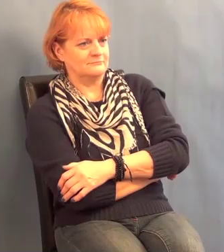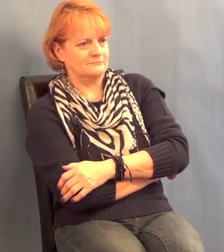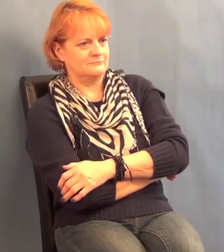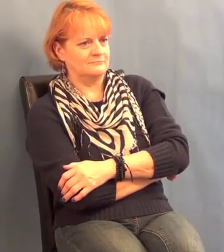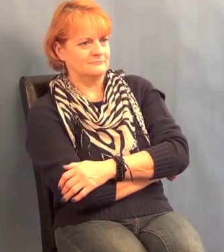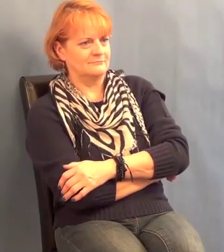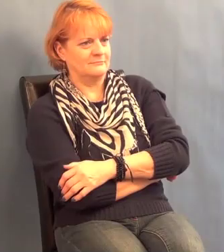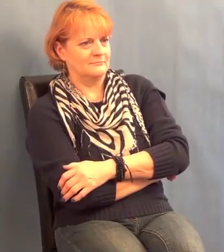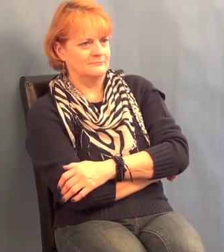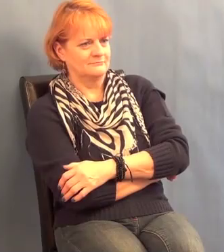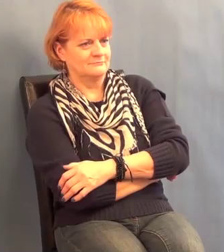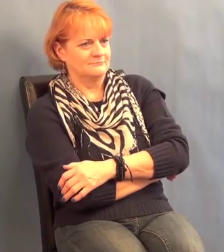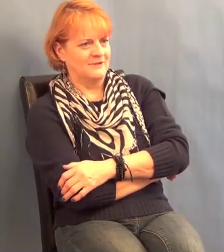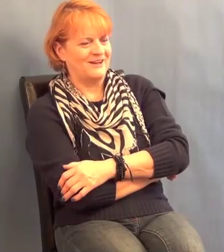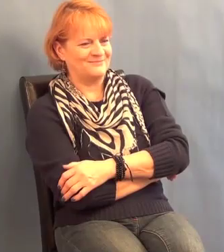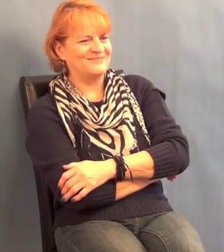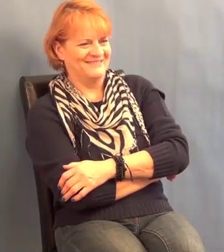Smacznie spała, nie chciało jej się wstać.